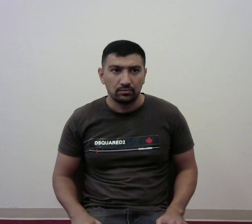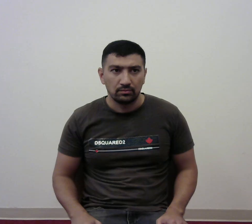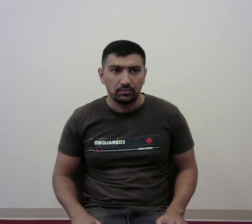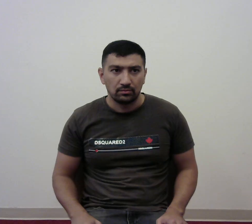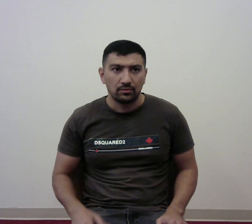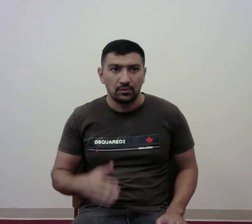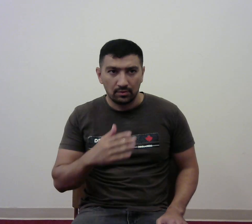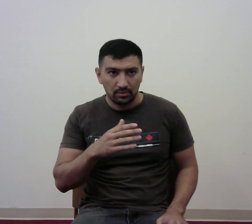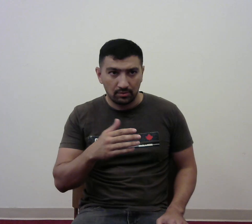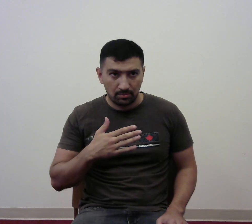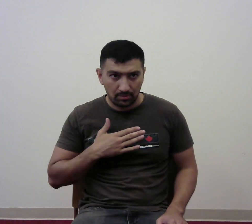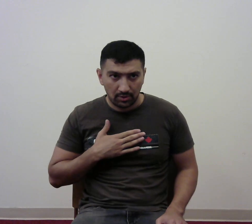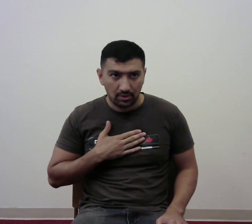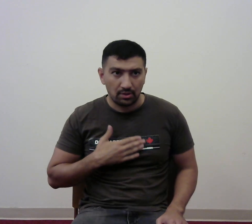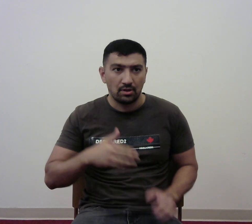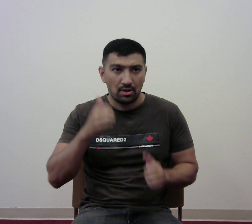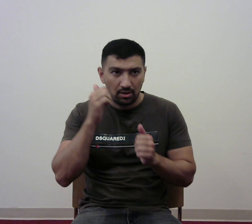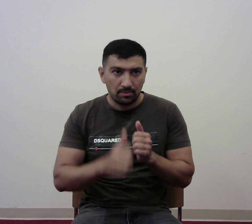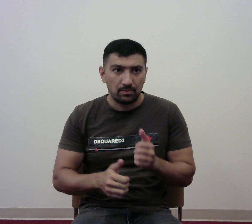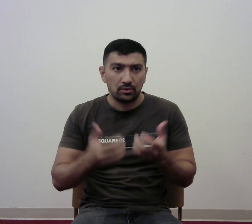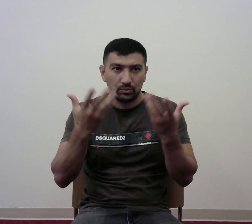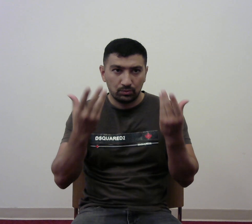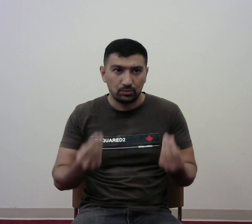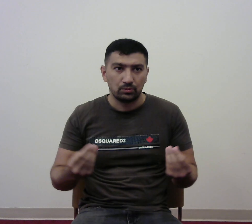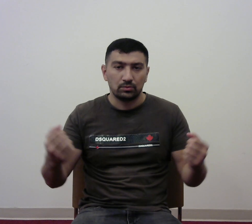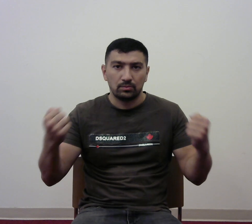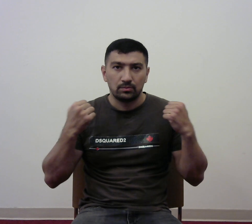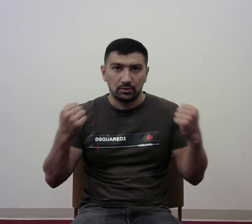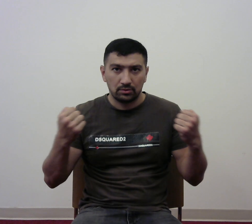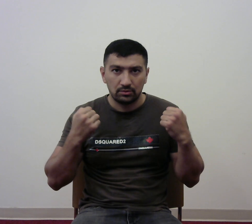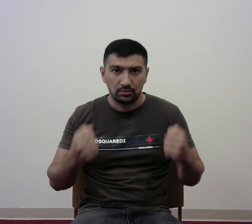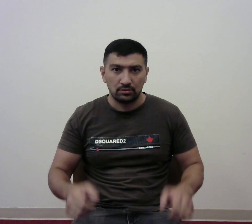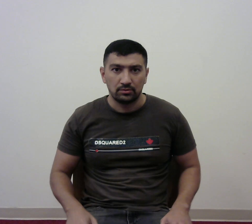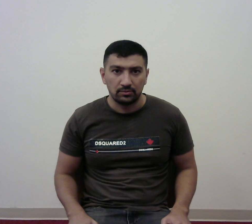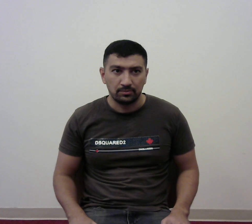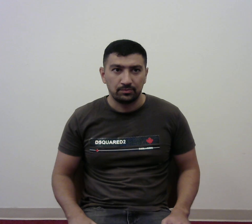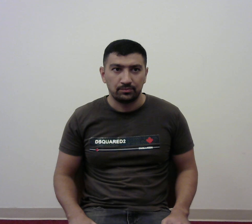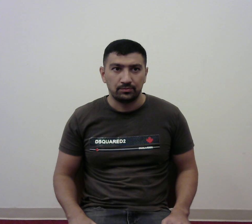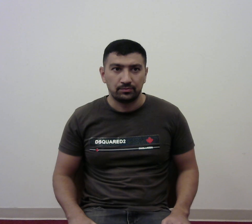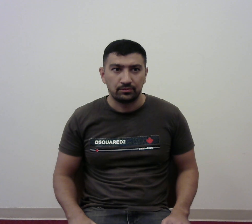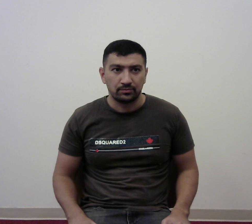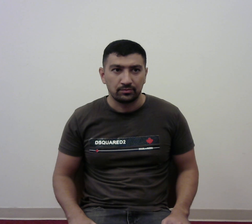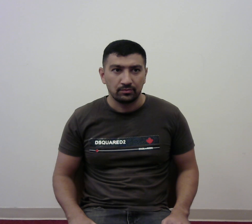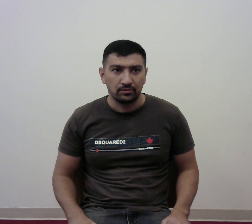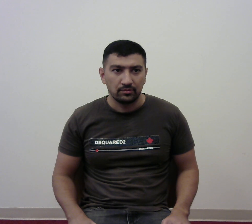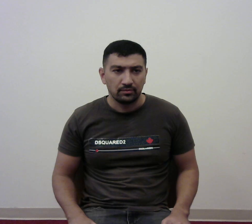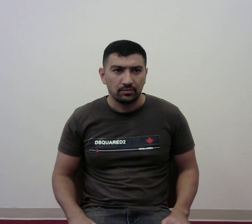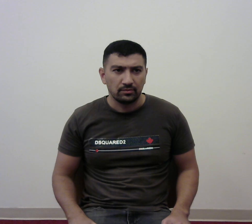Mən hər gün idman edirəm